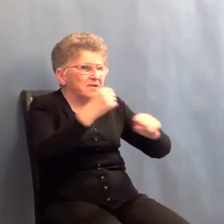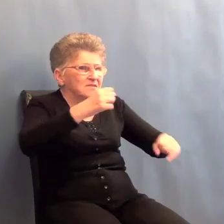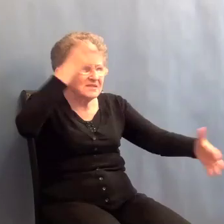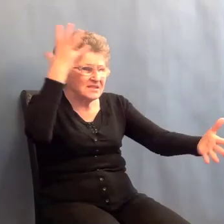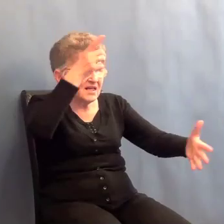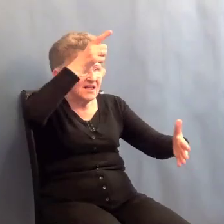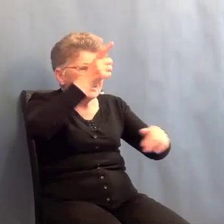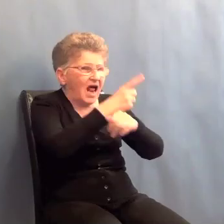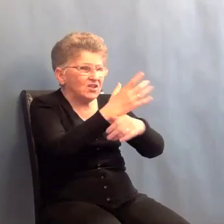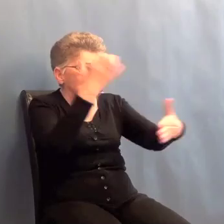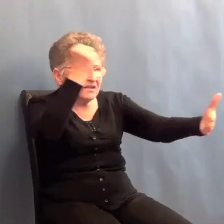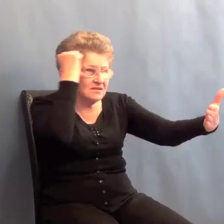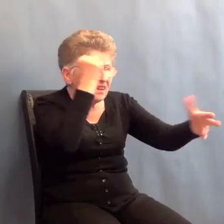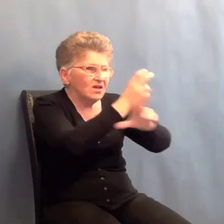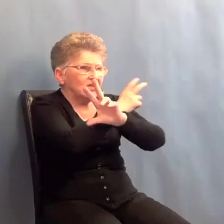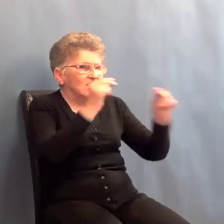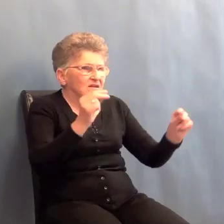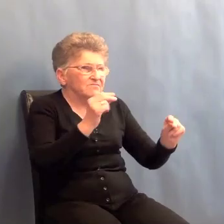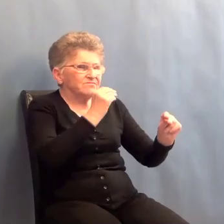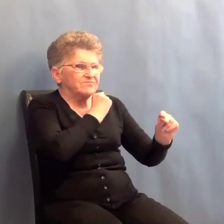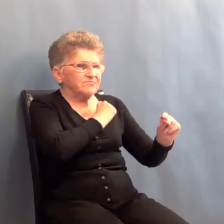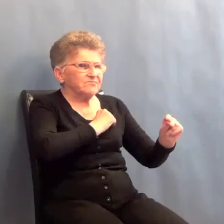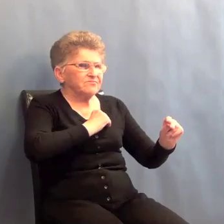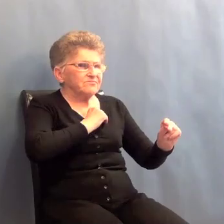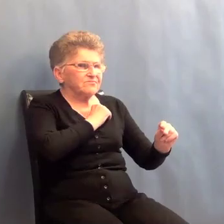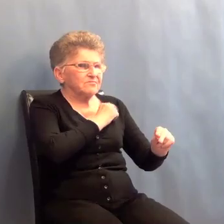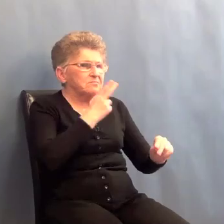Strażak chciał rozwalić drzwi, ale tego nie zrobił, bo się dowiedział, że ktoś palił papierosy.